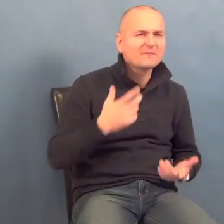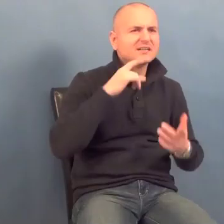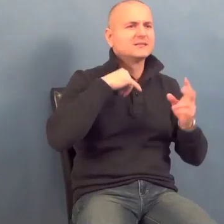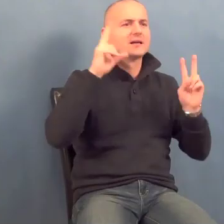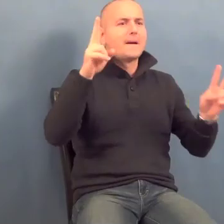Co to?